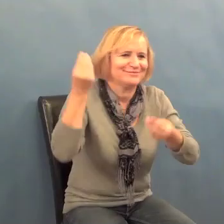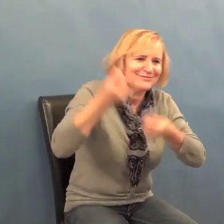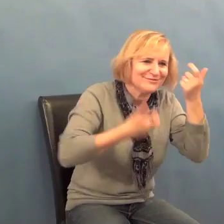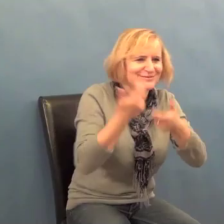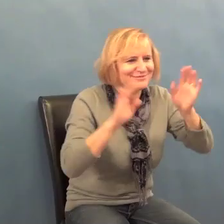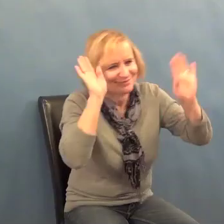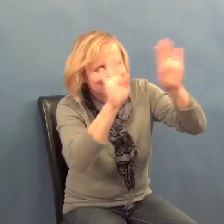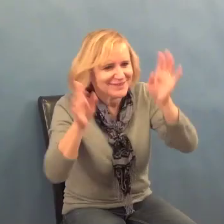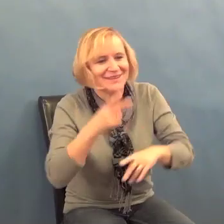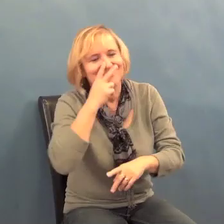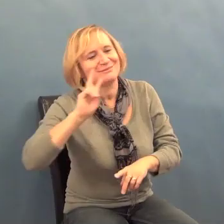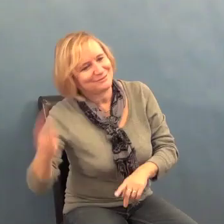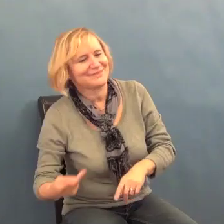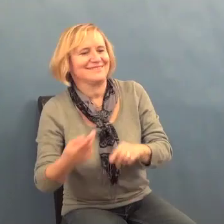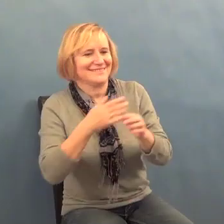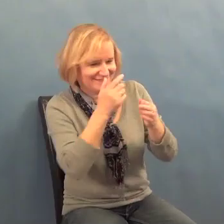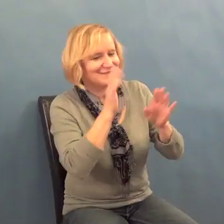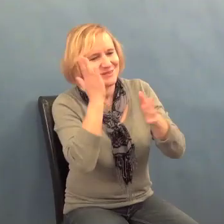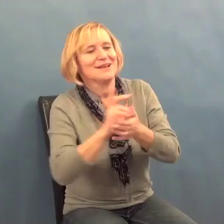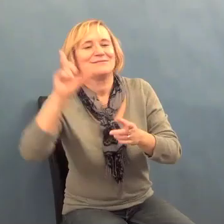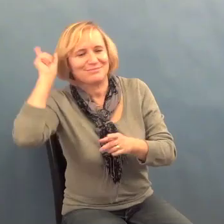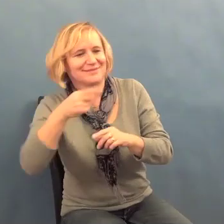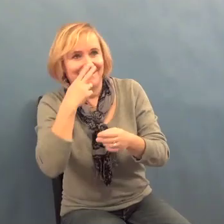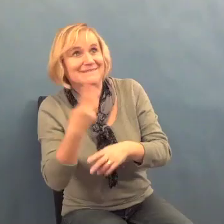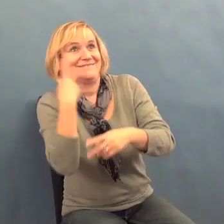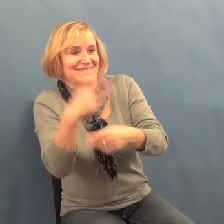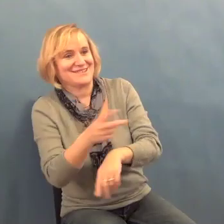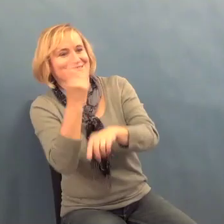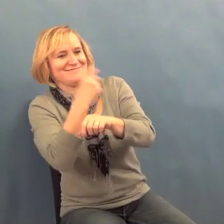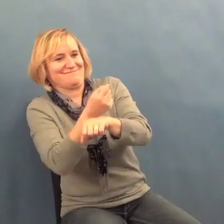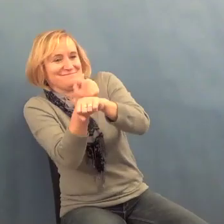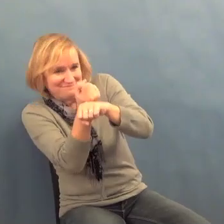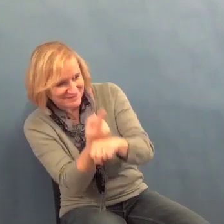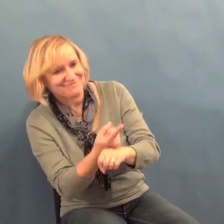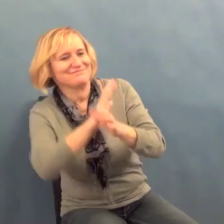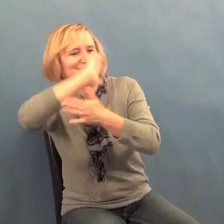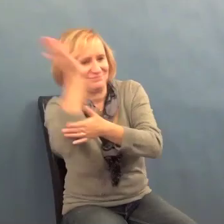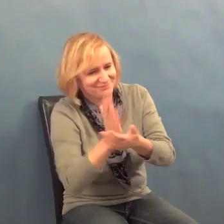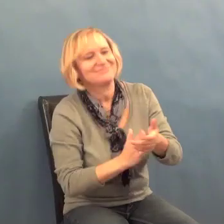Charlie Chaplin naprawia szybę, a smarkacz to widzi i idzie do drugiego, innego mieszkania i znów rzuca kamieniem w szybę.